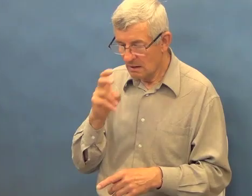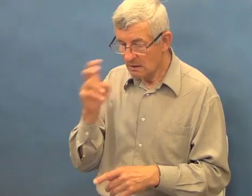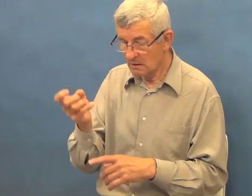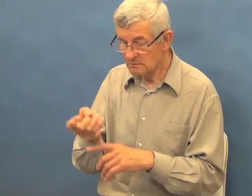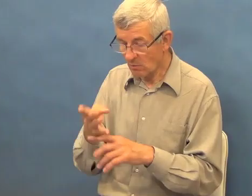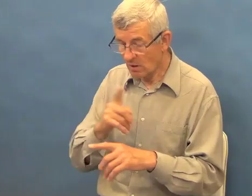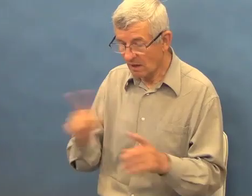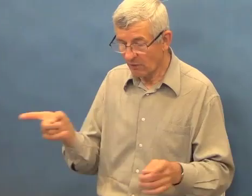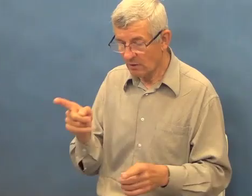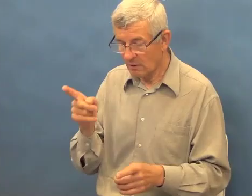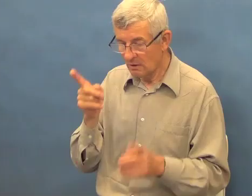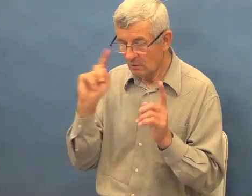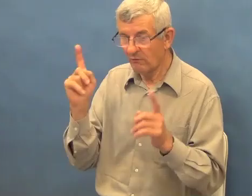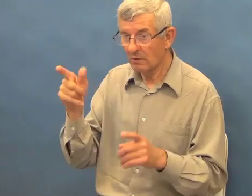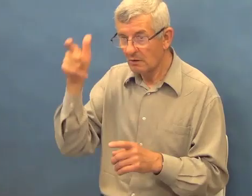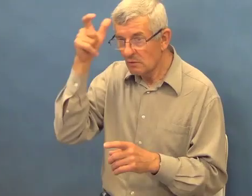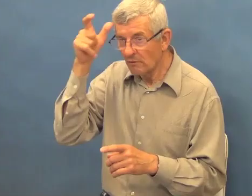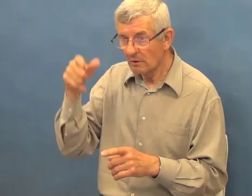Tramwaj nie może szybko jeździć, trzeba uważać na człowieka.